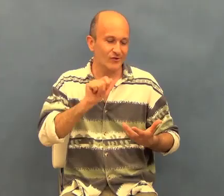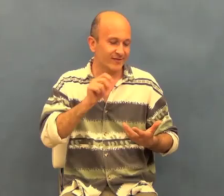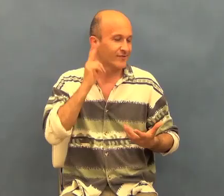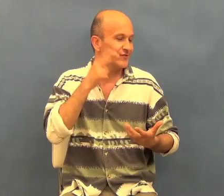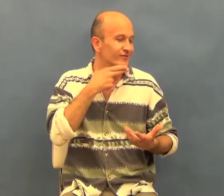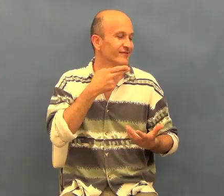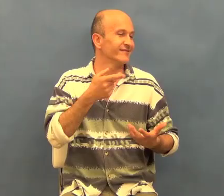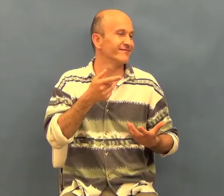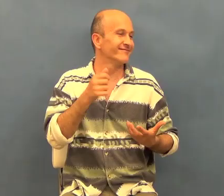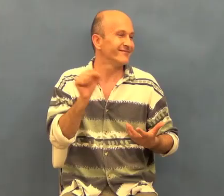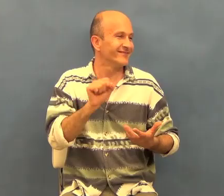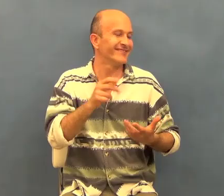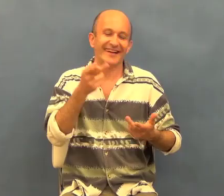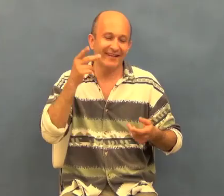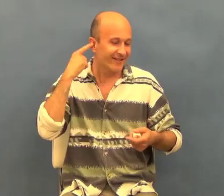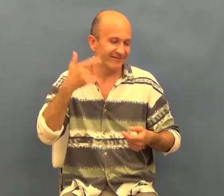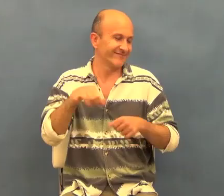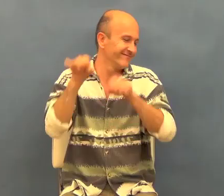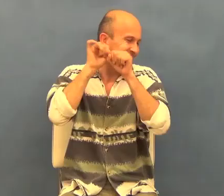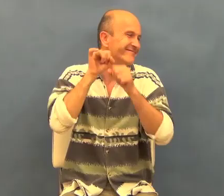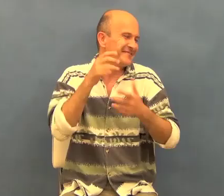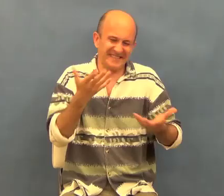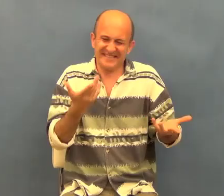Budzik budzi, a on jest głuchy, nie słucha i przykrywa się kołdrą.